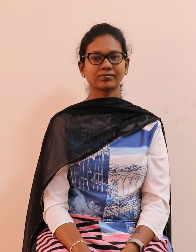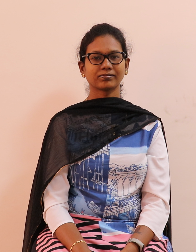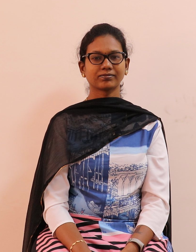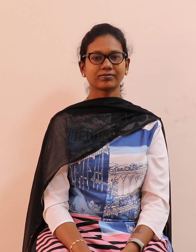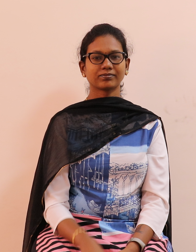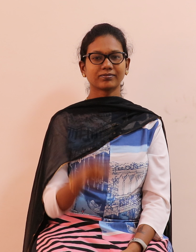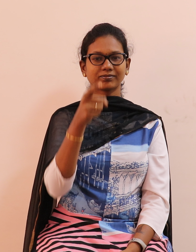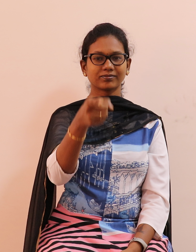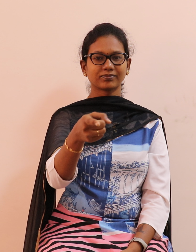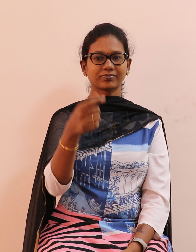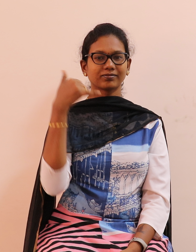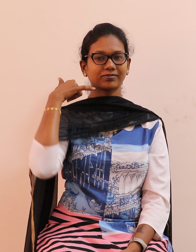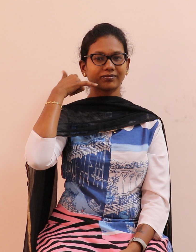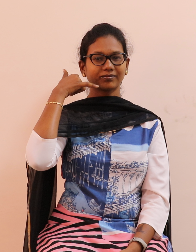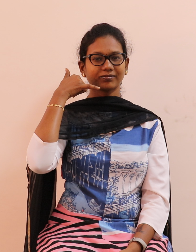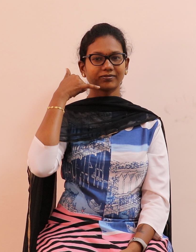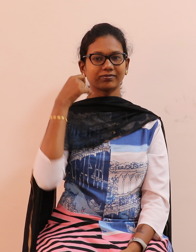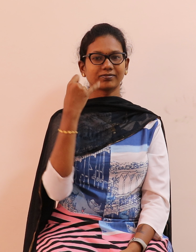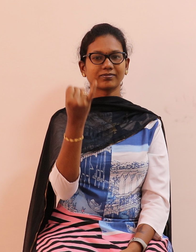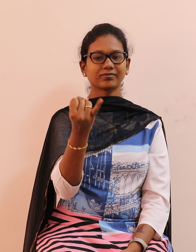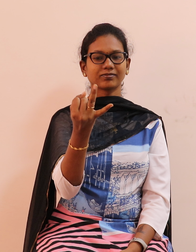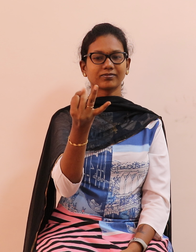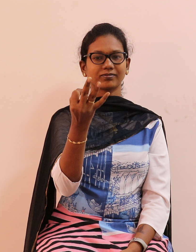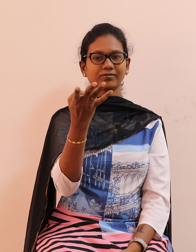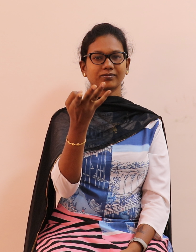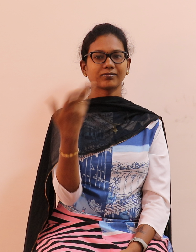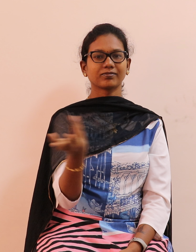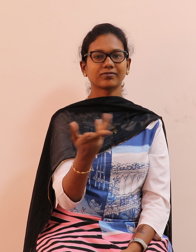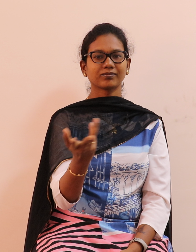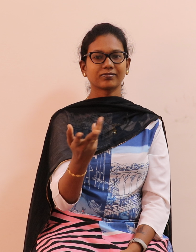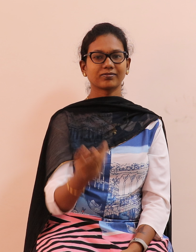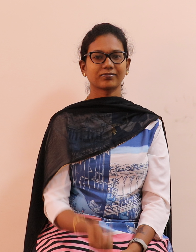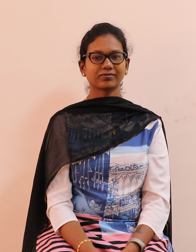what is your phone number